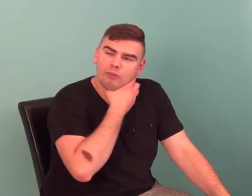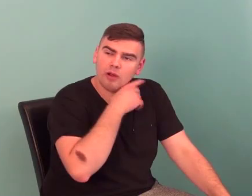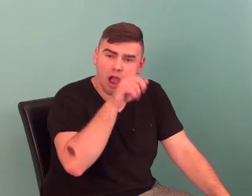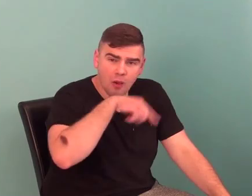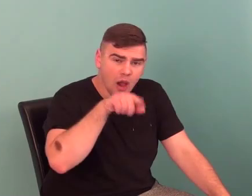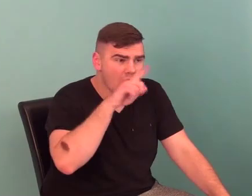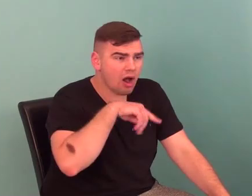Koło?